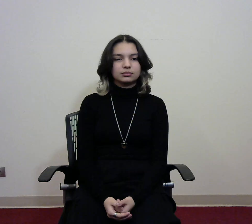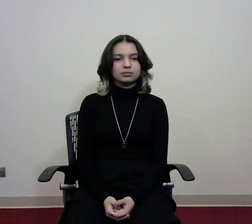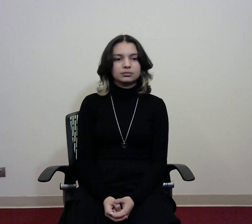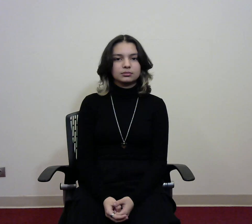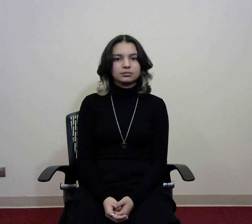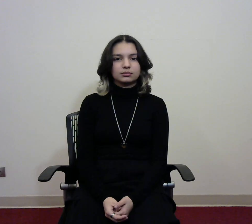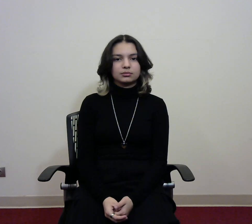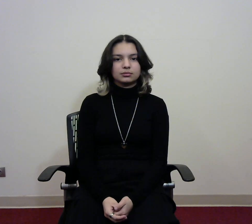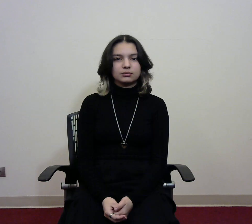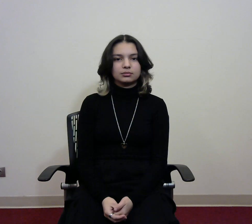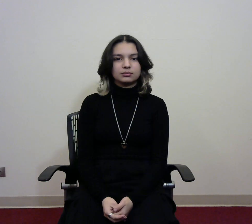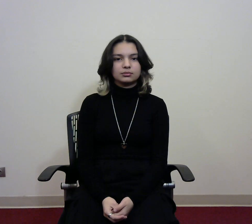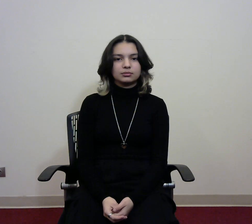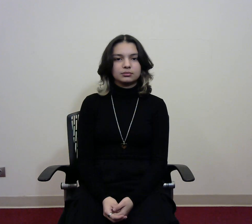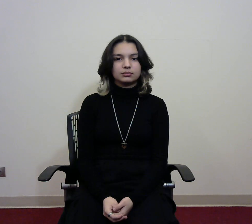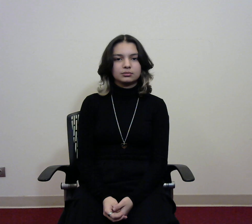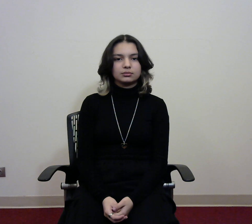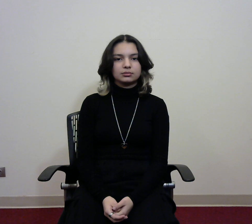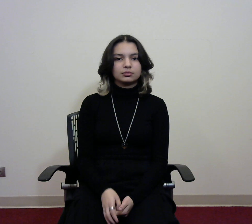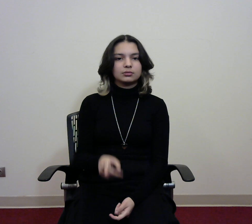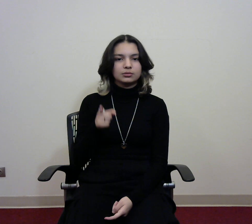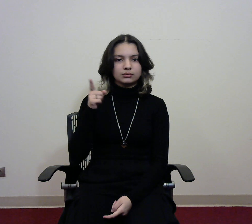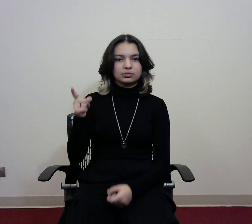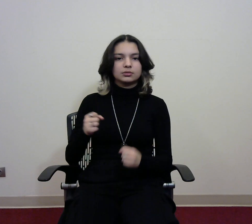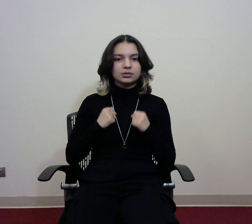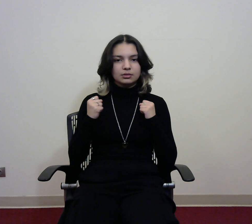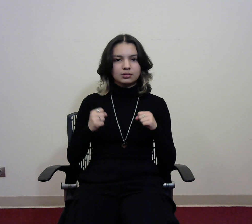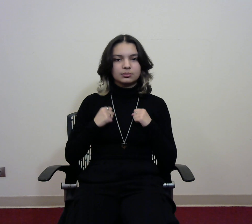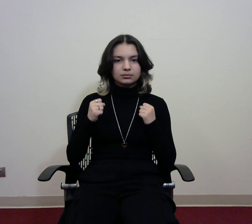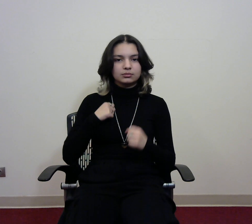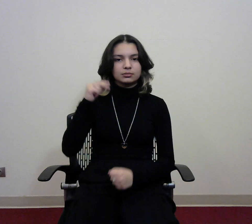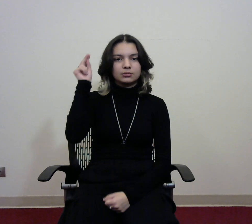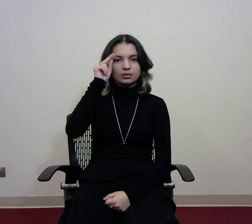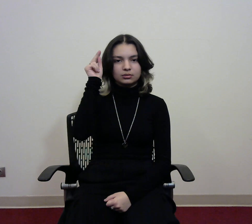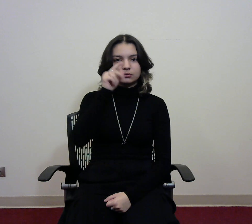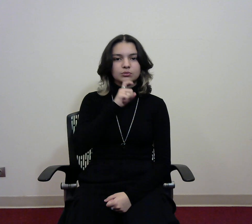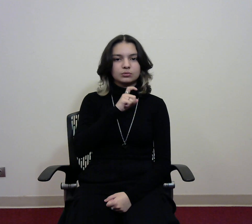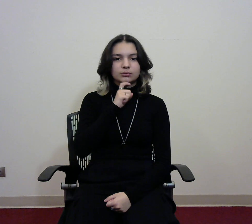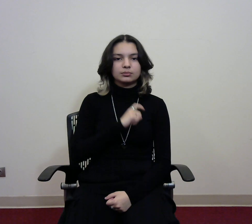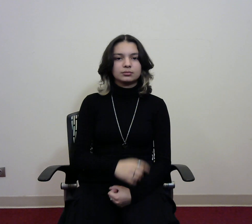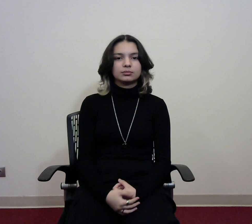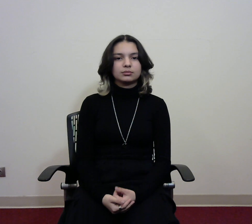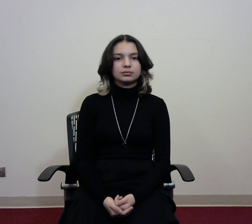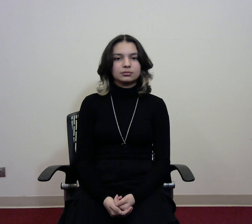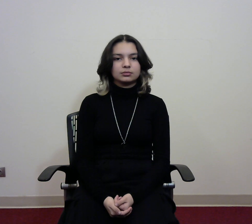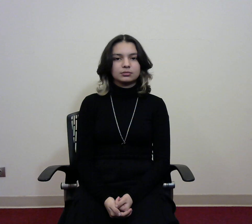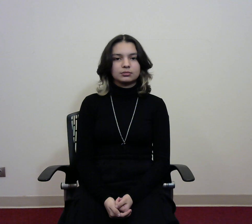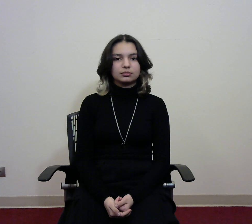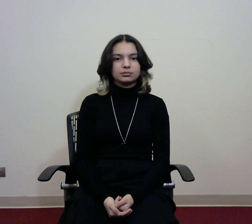O çalışqan şagirddir